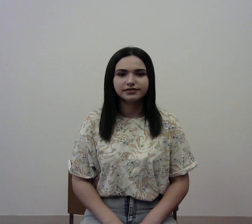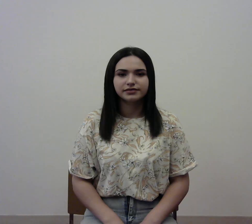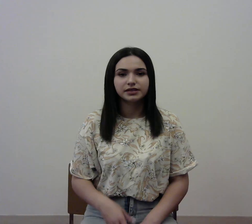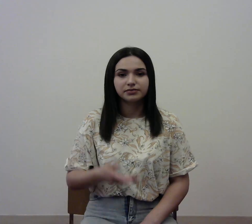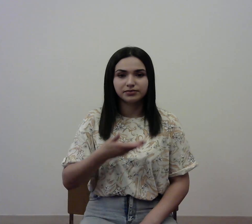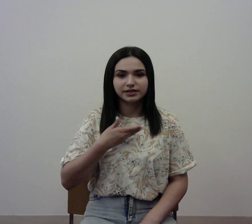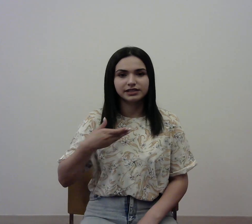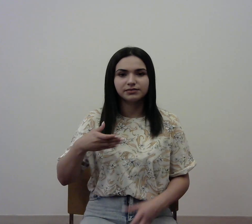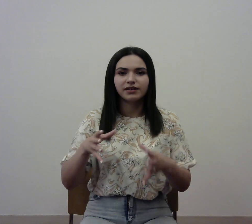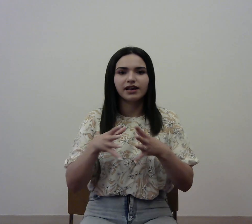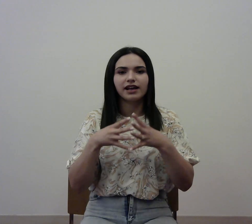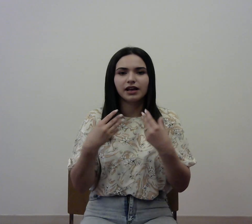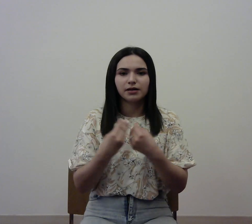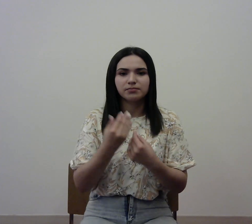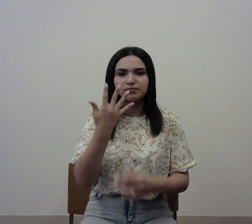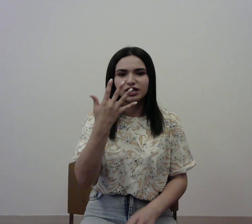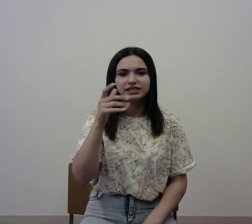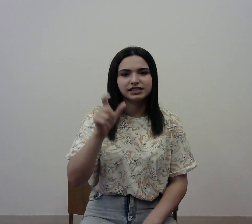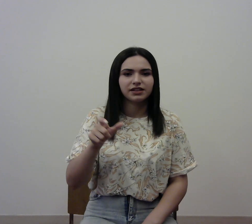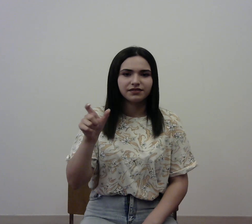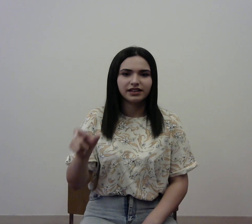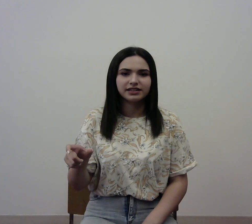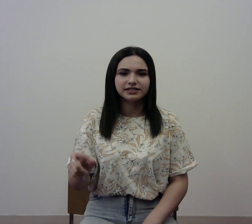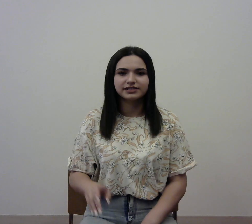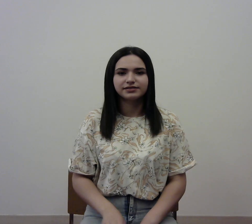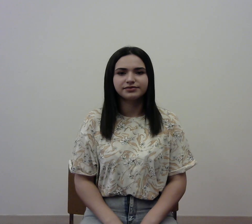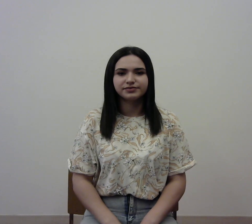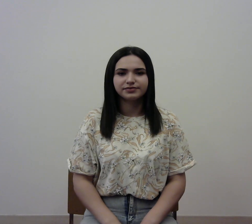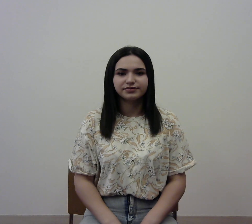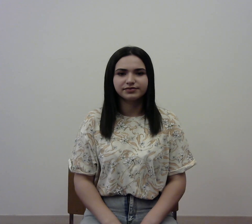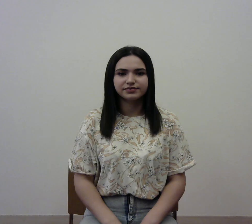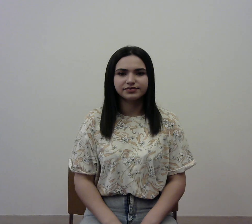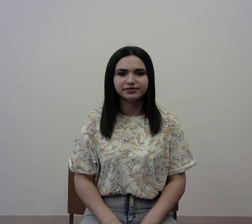Biz ailədə 5 nəfərik